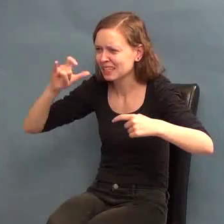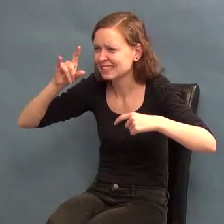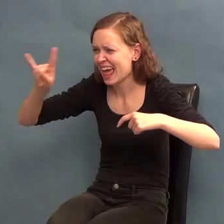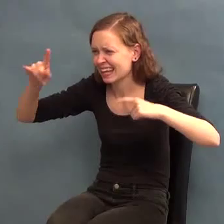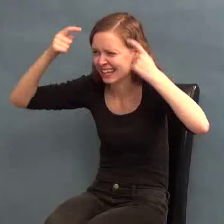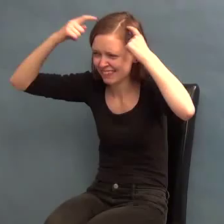Mickey.